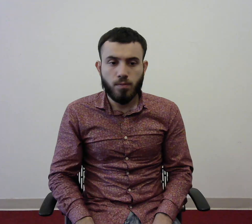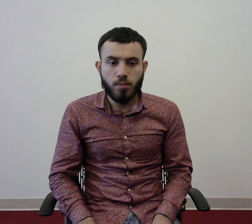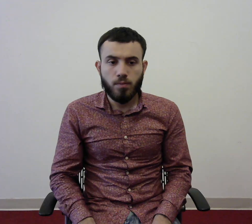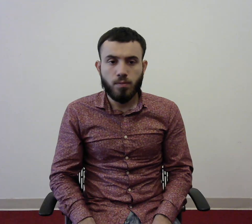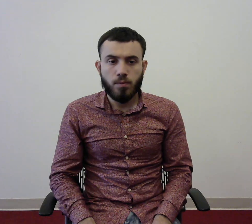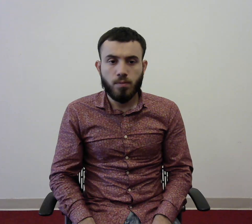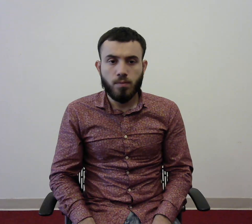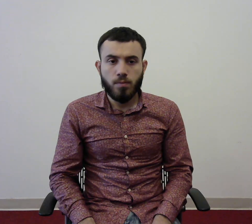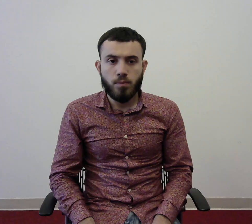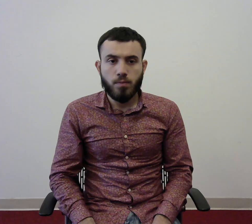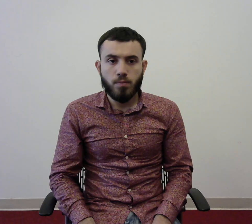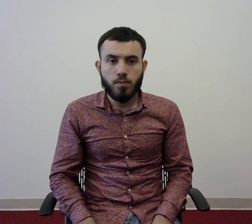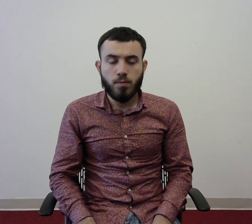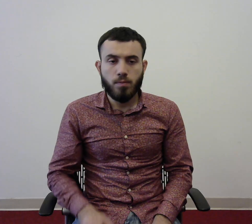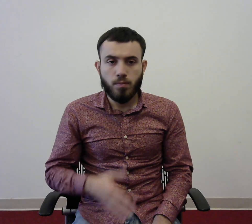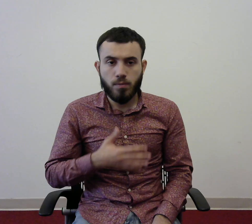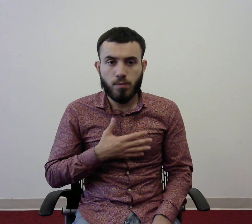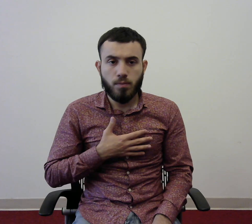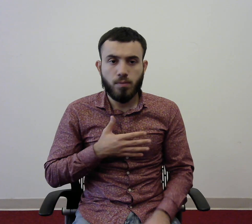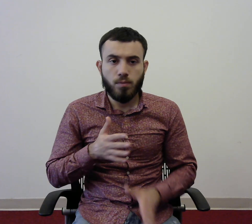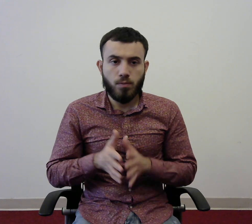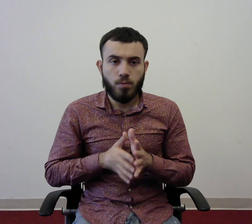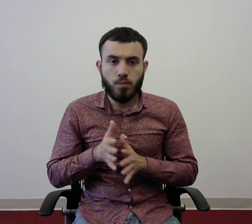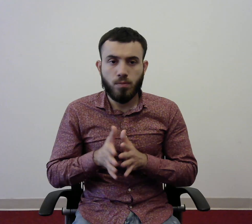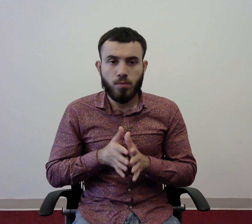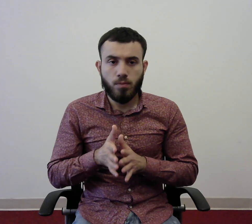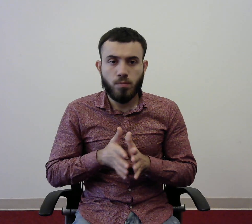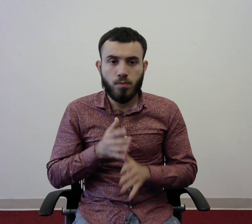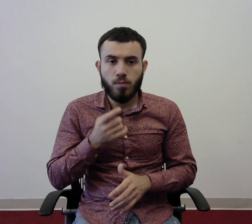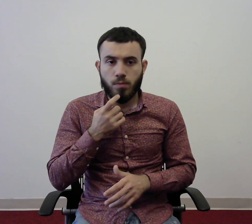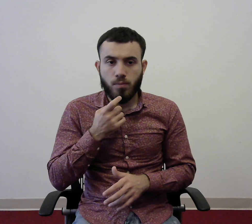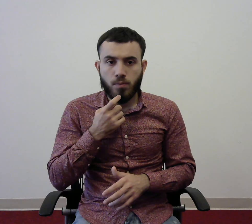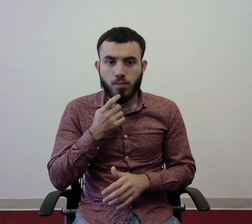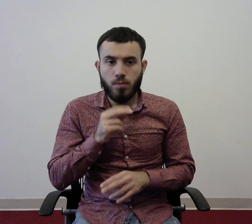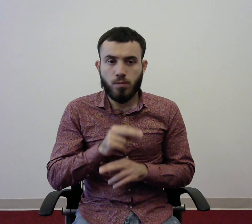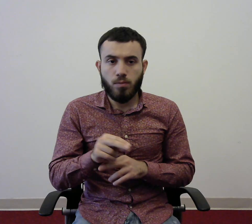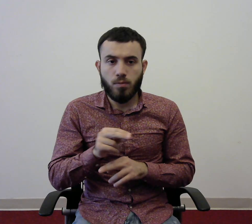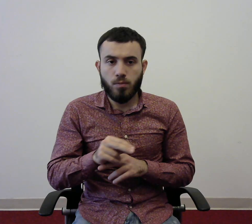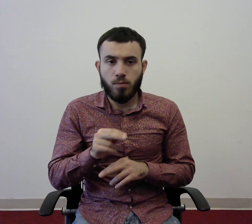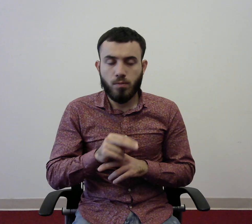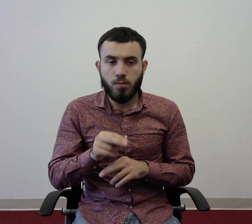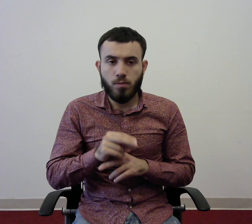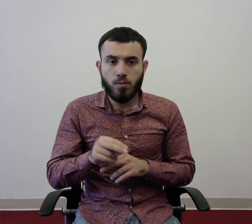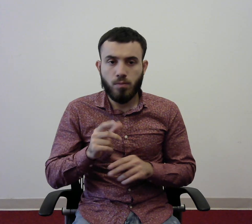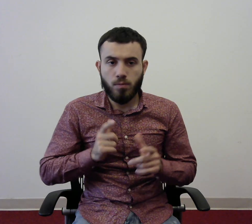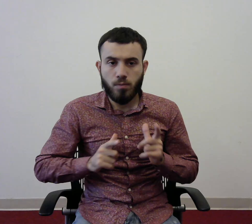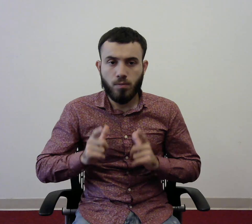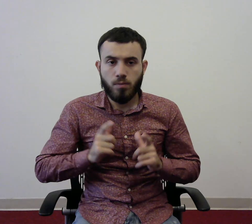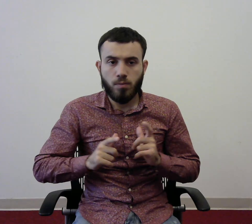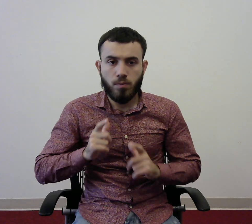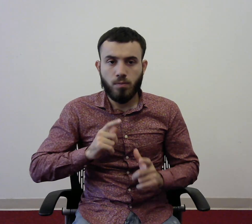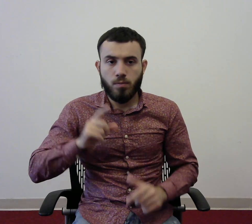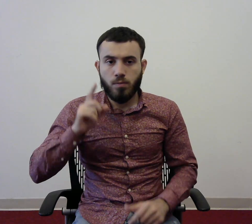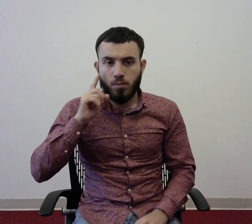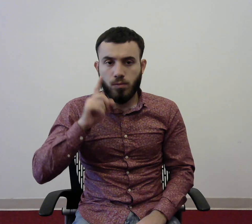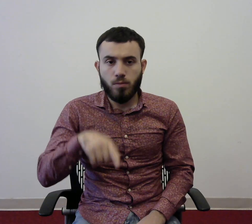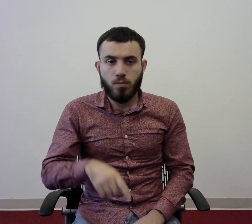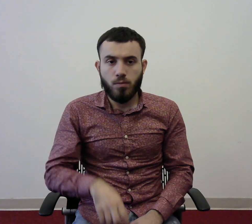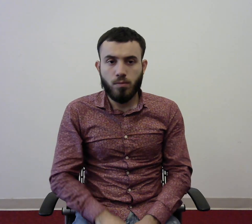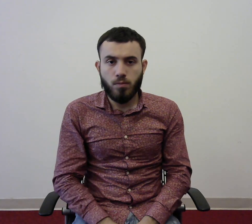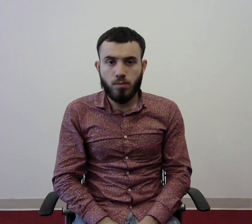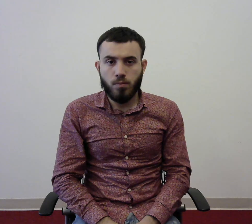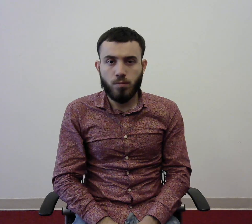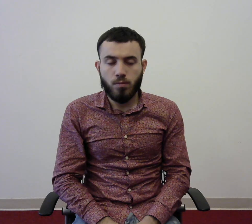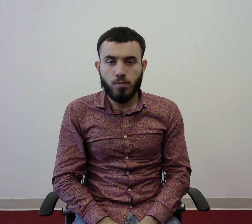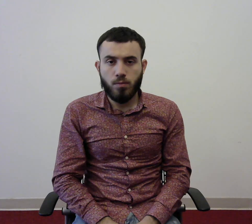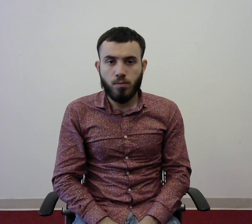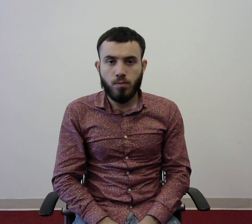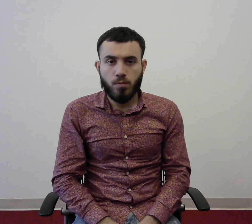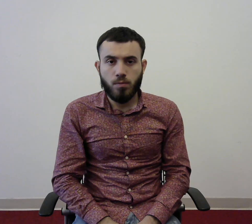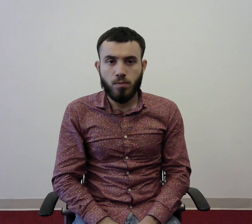Mən işarə dilini öyrədən müəllim tanıyıram